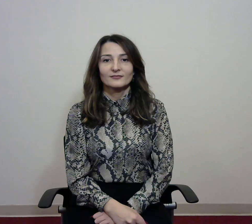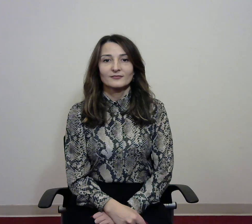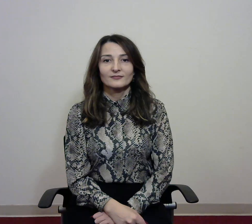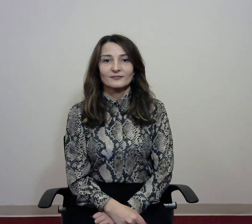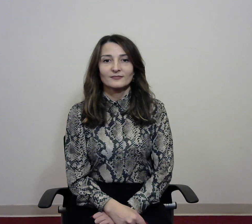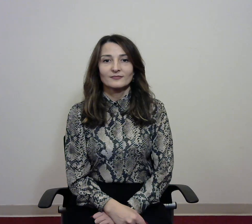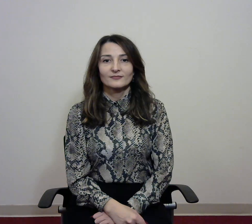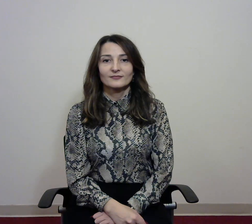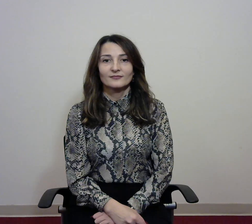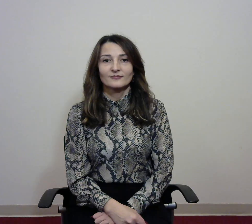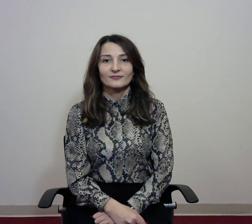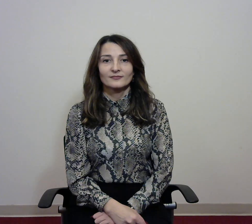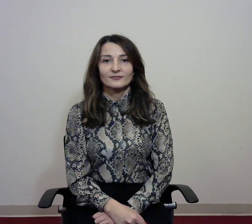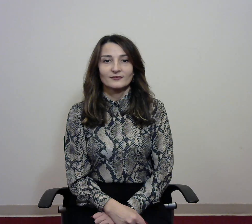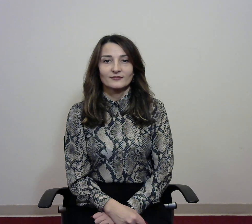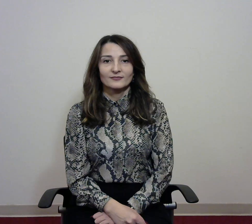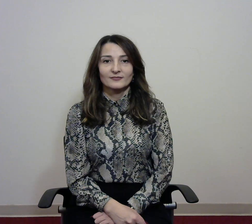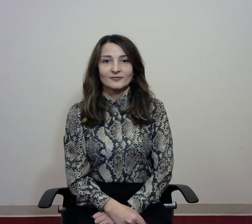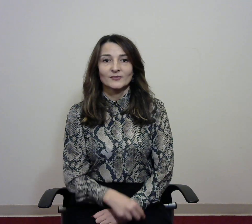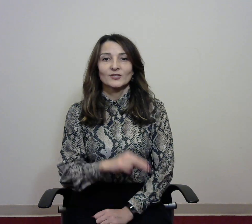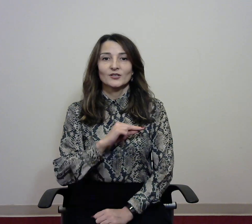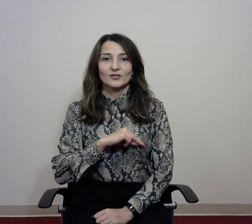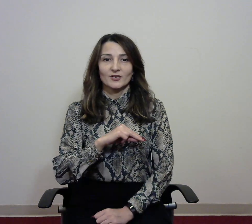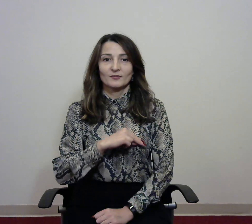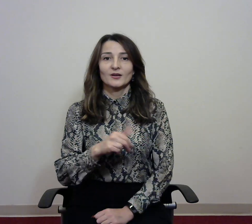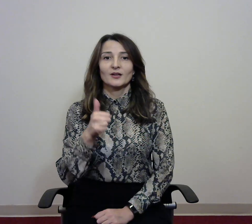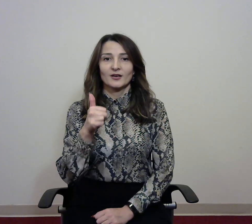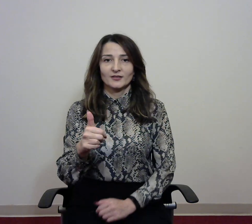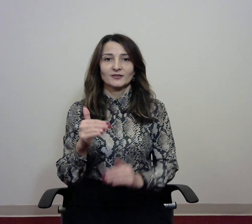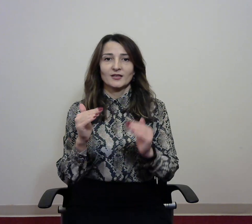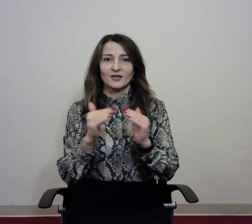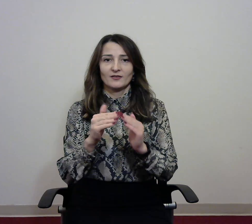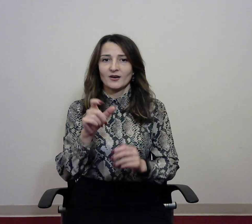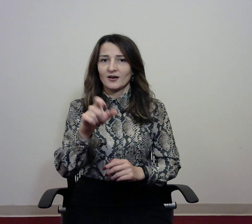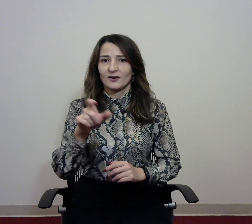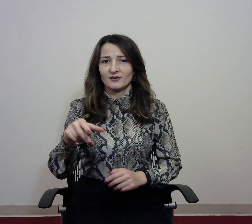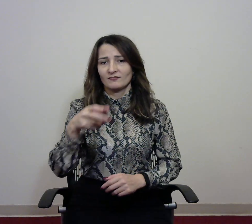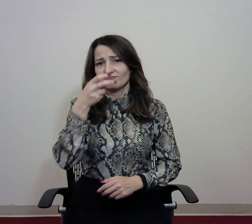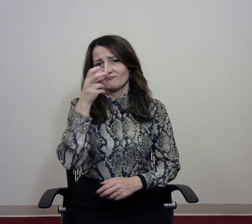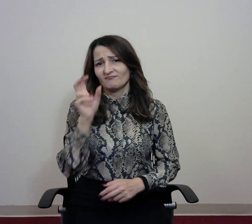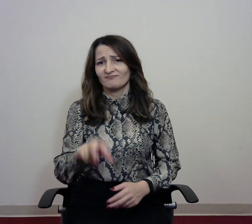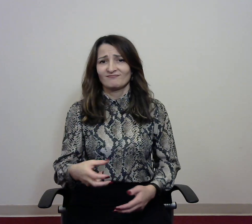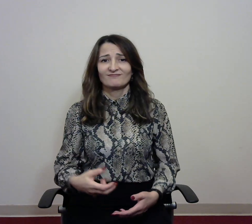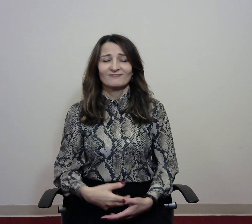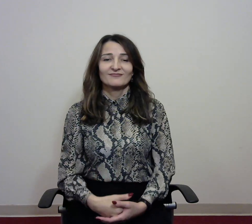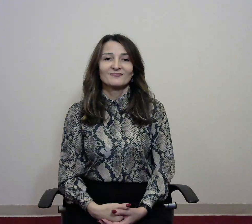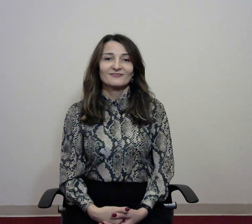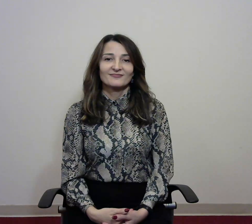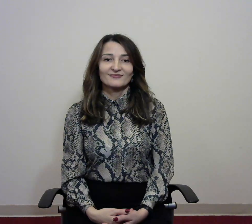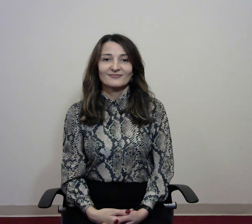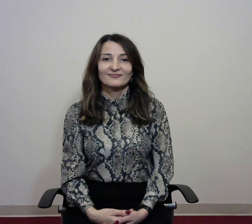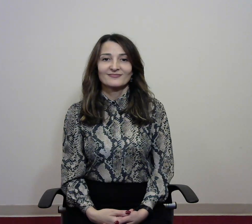İşləmək yaxşıdır, evdə adam darıxır